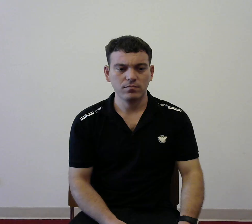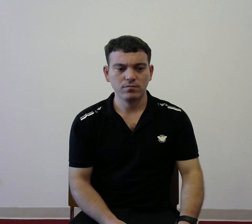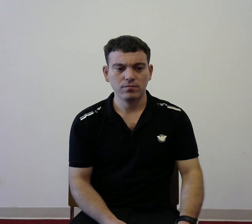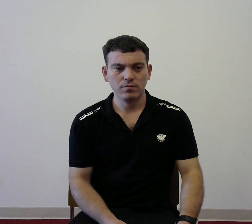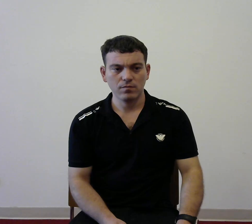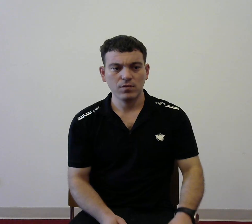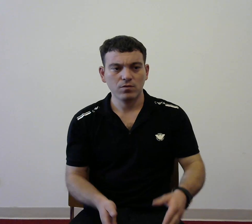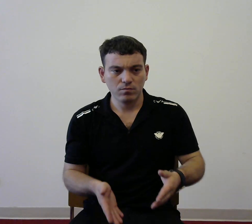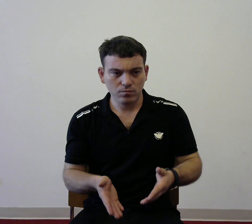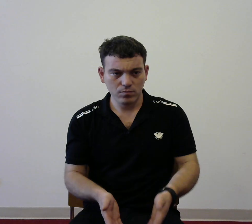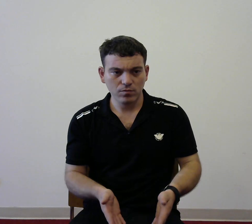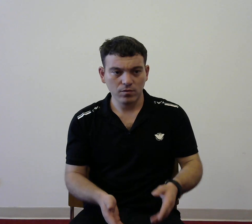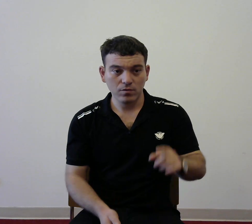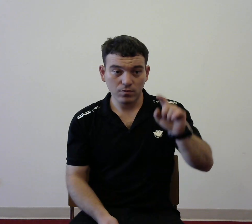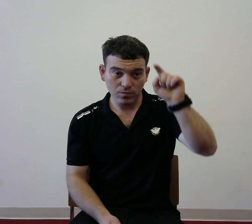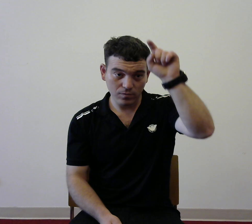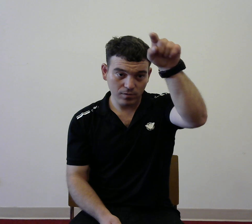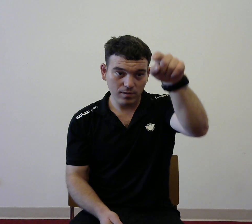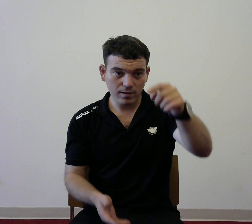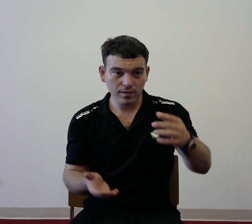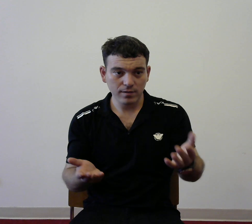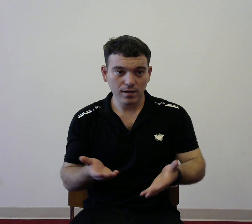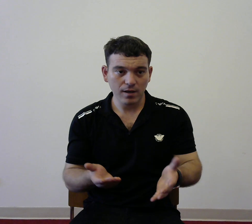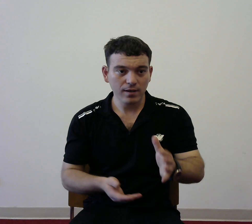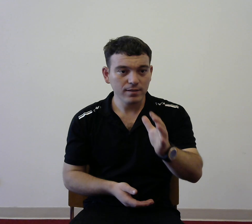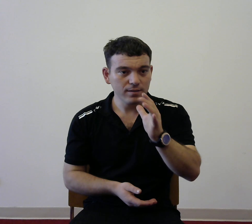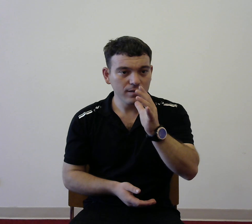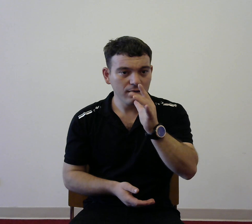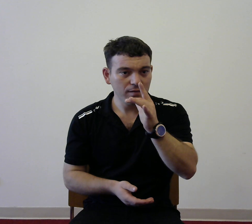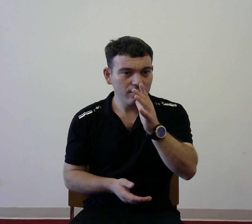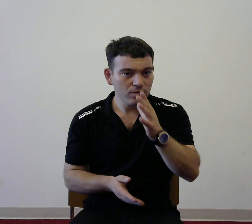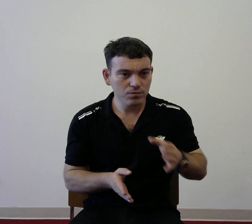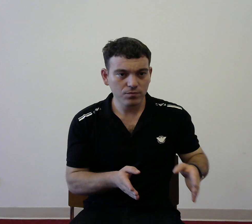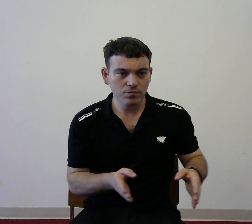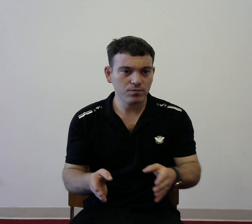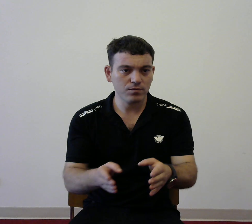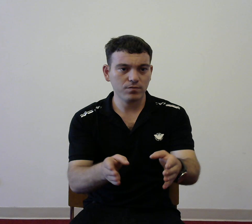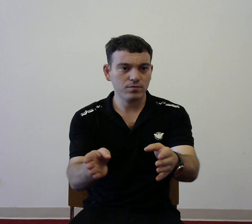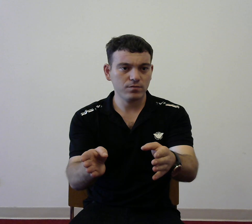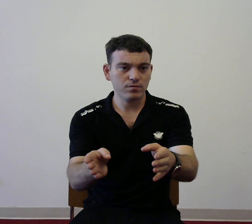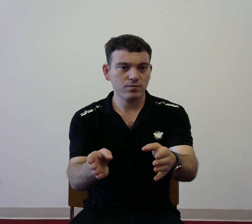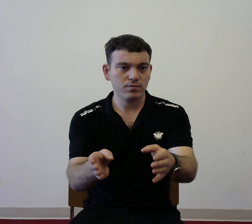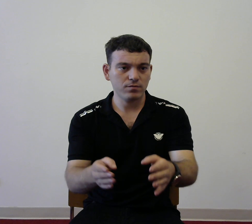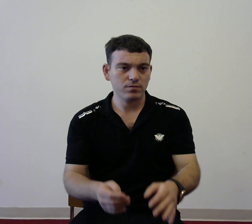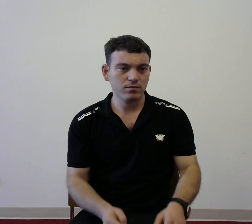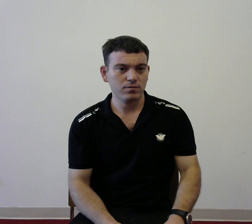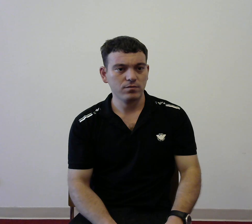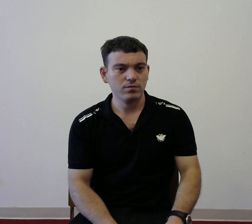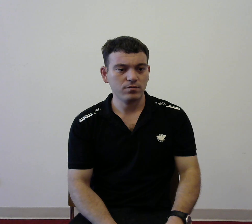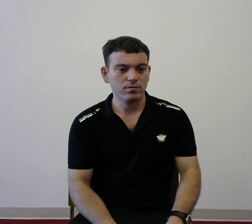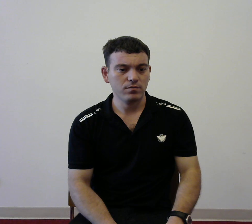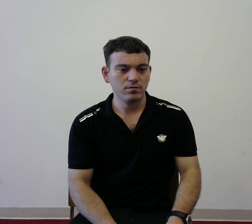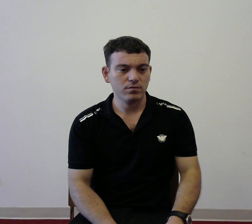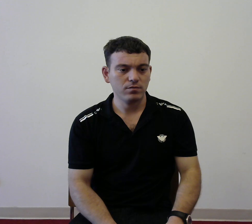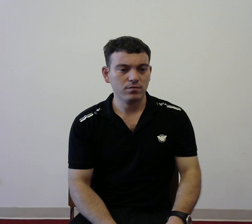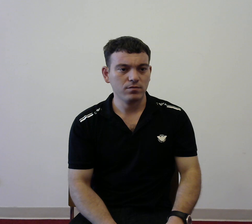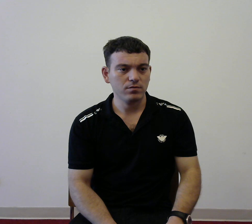Burdan oraya nə qədər vaxt yoldur?